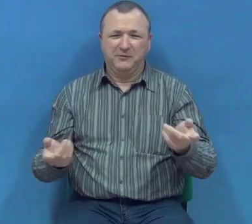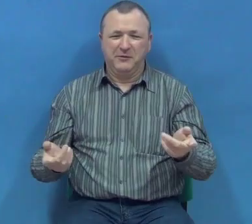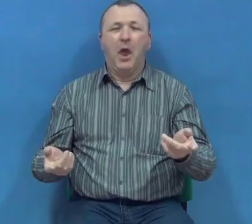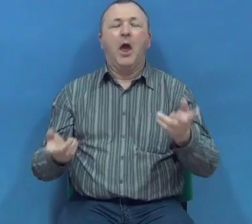Aha.